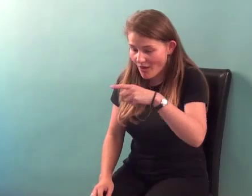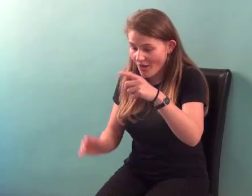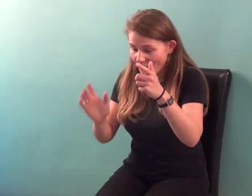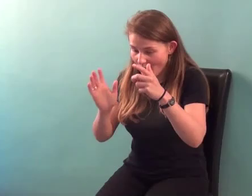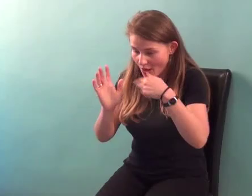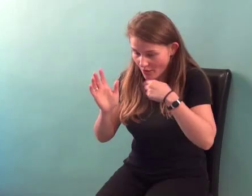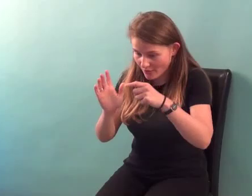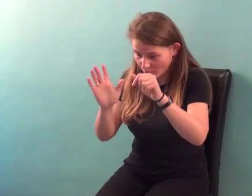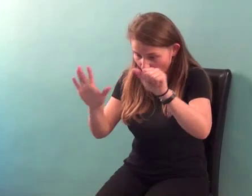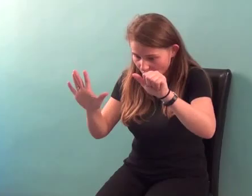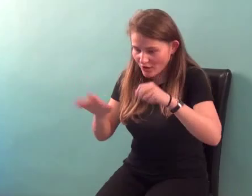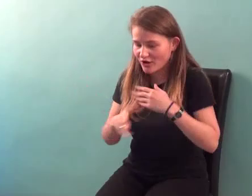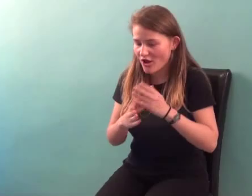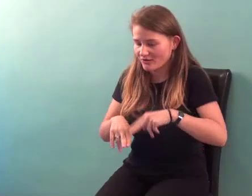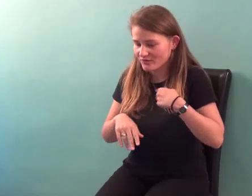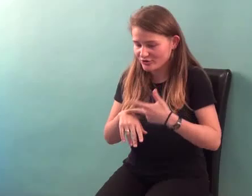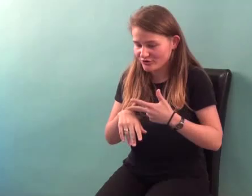O szóstej to mam tylko trzydzieści minut.